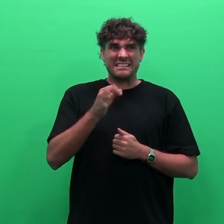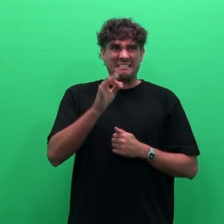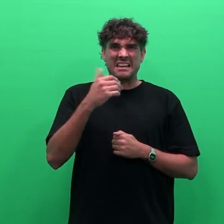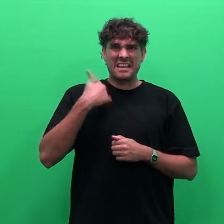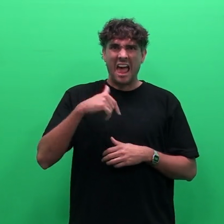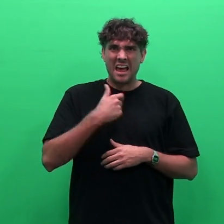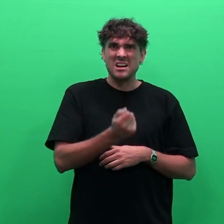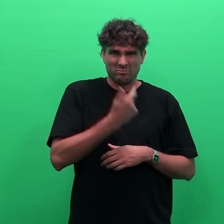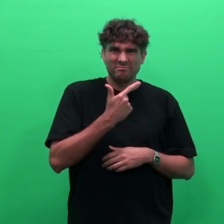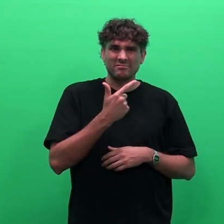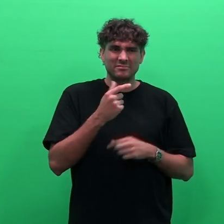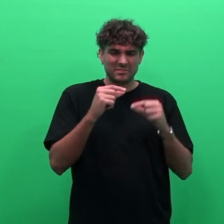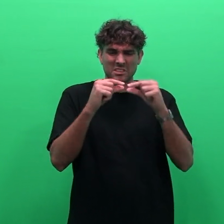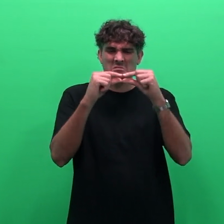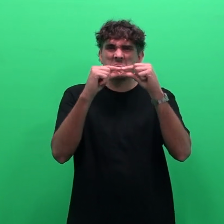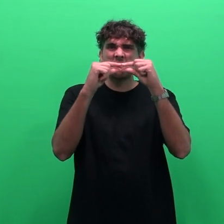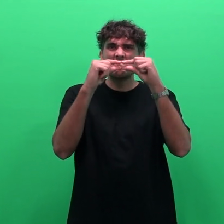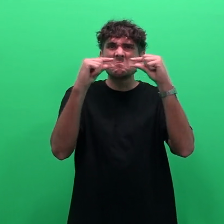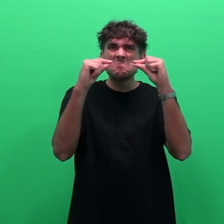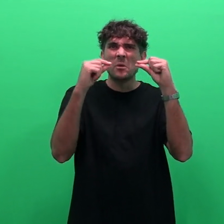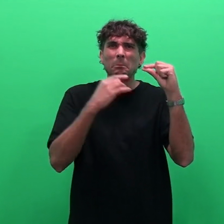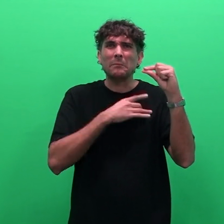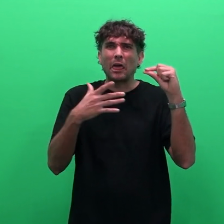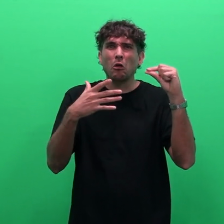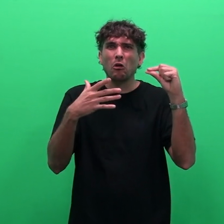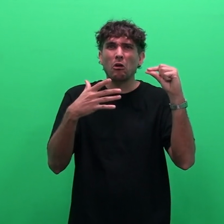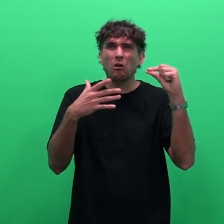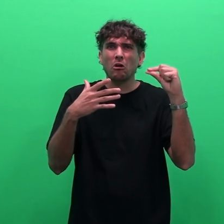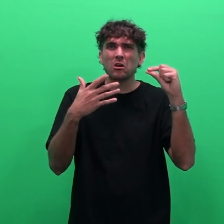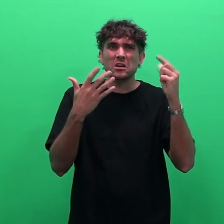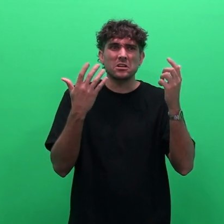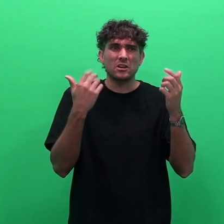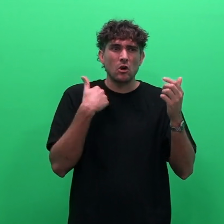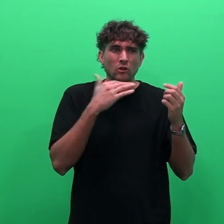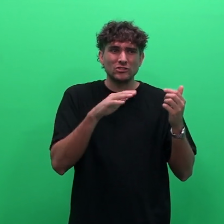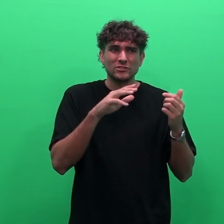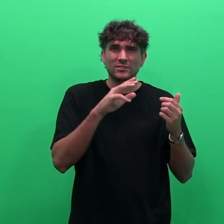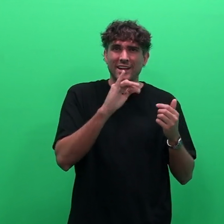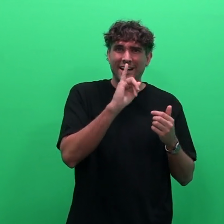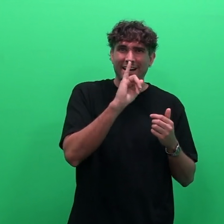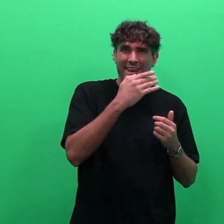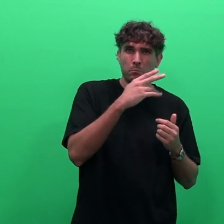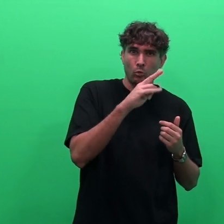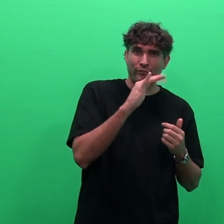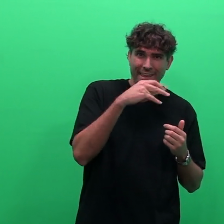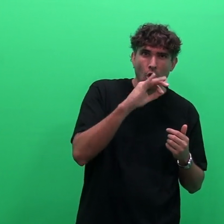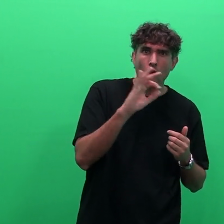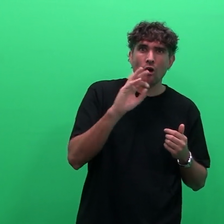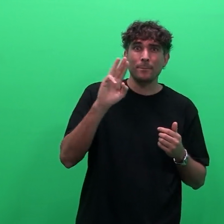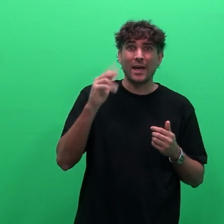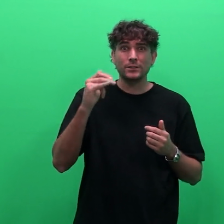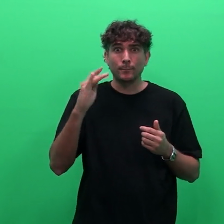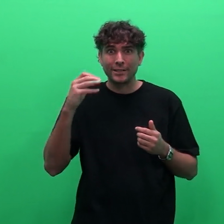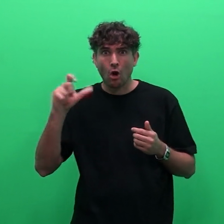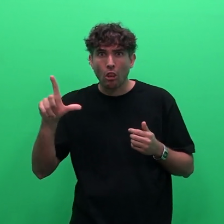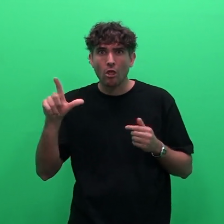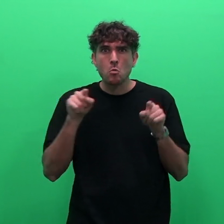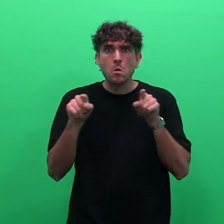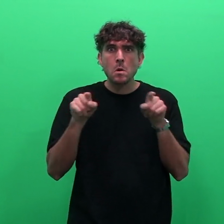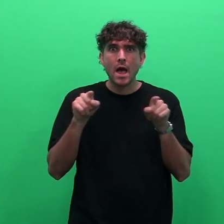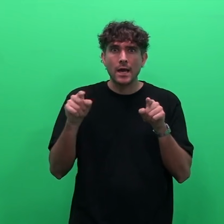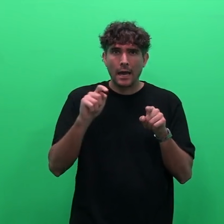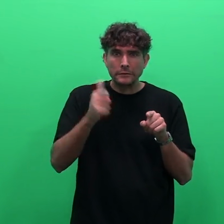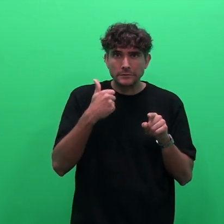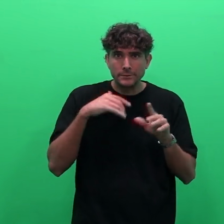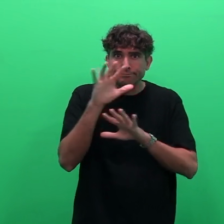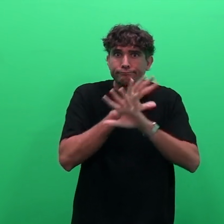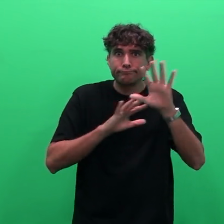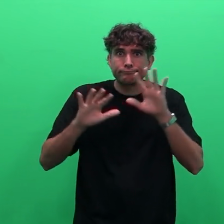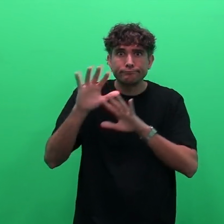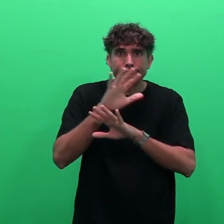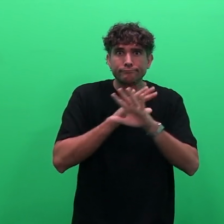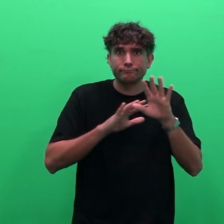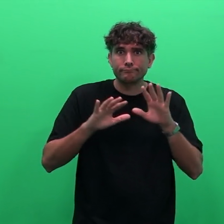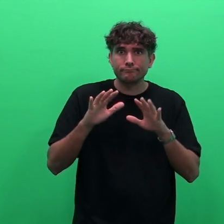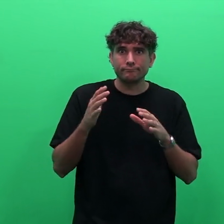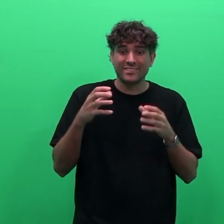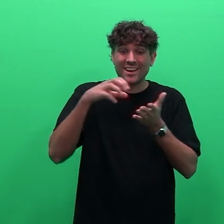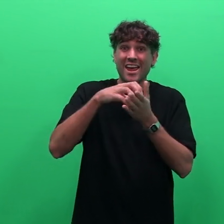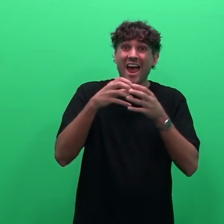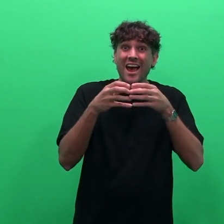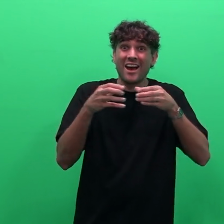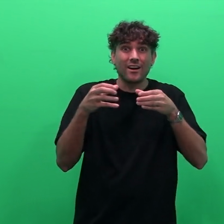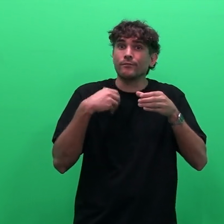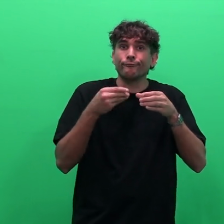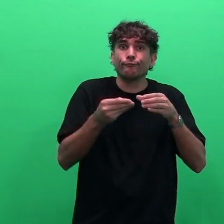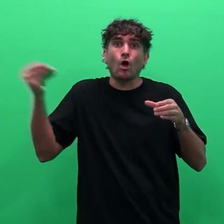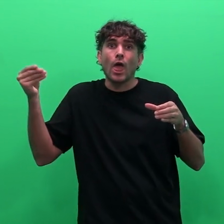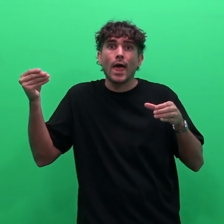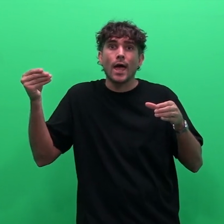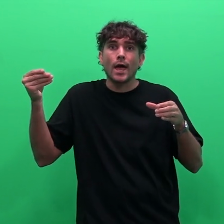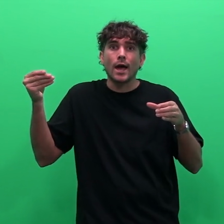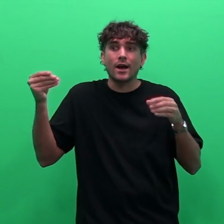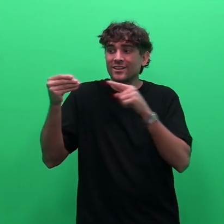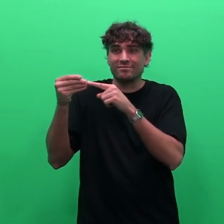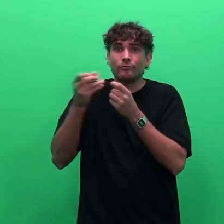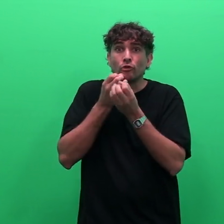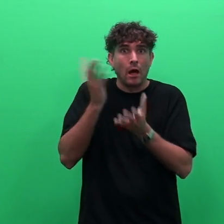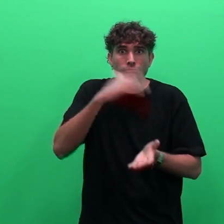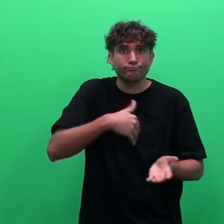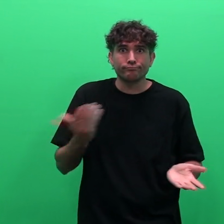Sí, ja m'he pres una pastilla que és rectangular i blanca, però no sé si és ibuprofeno o paracetamol, perquè s'assemblen molt i em confonen. A més he tret les pastilles de la capsa i ja no tinc informació de les pastilles.